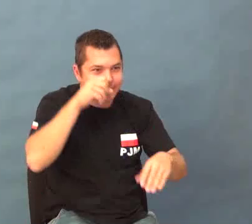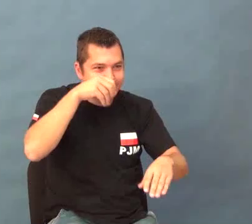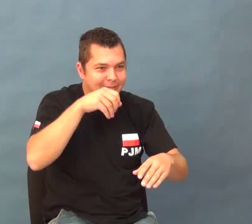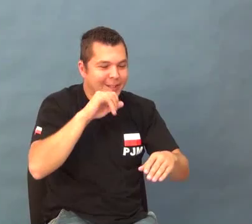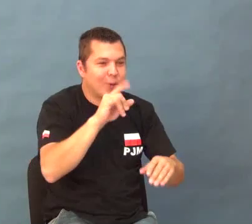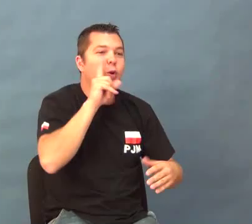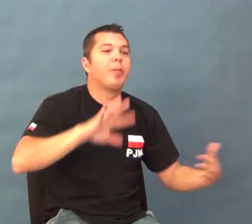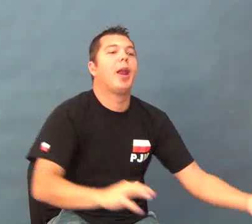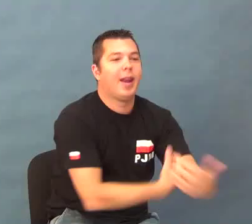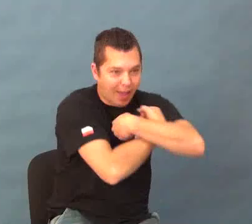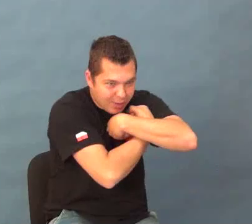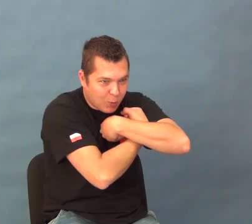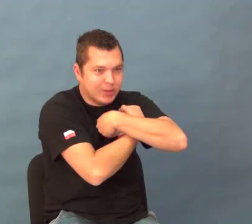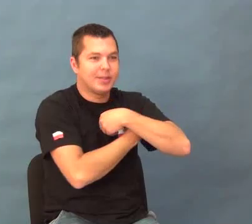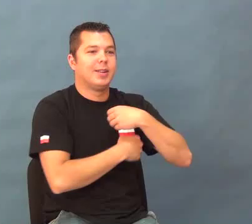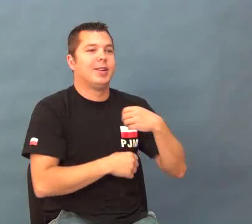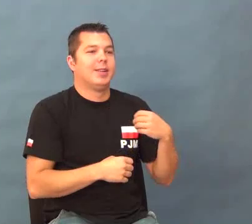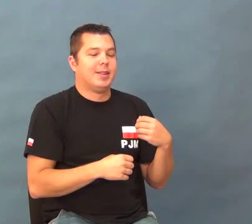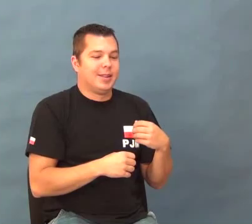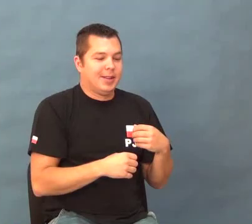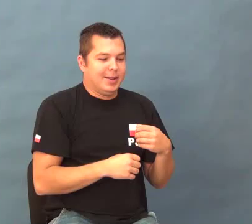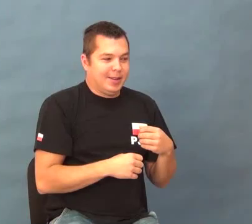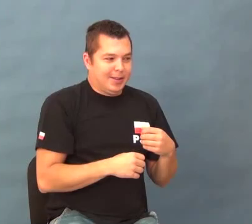I chłopiec bierze psa na ręce.